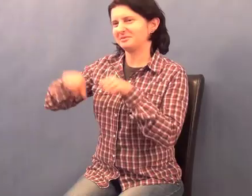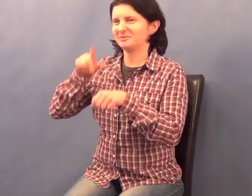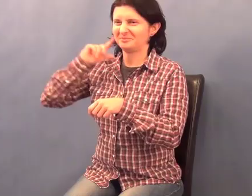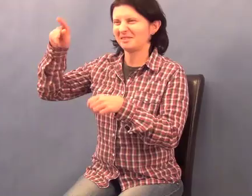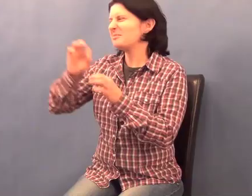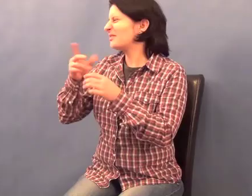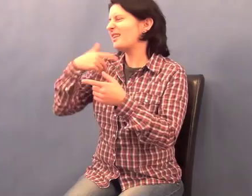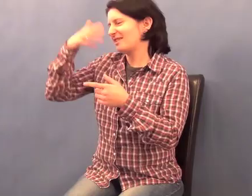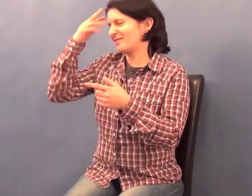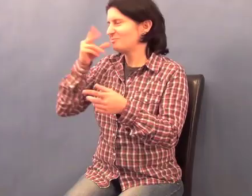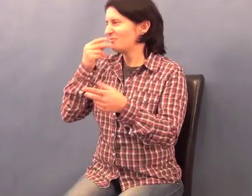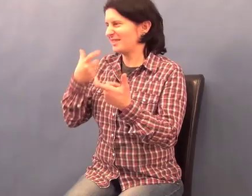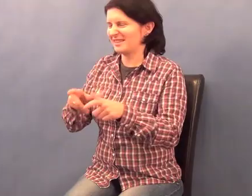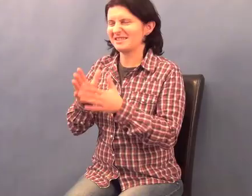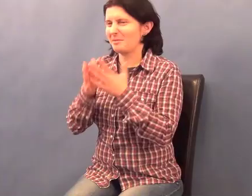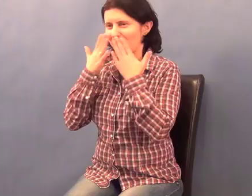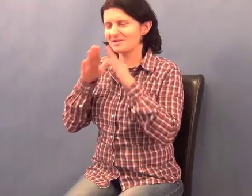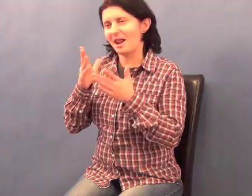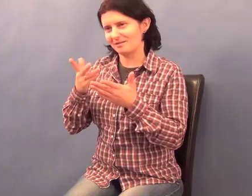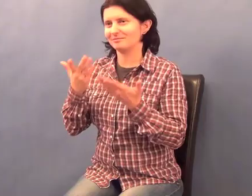Ja nie wiem co mówili, nie pokazali migowego.